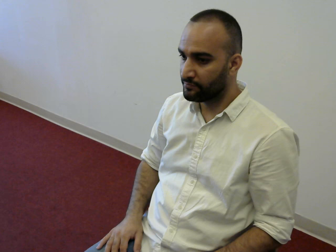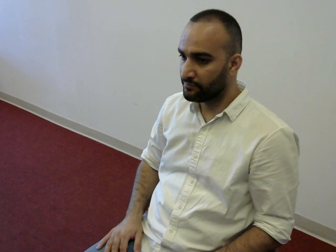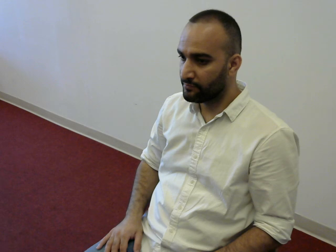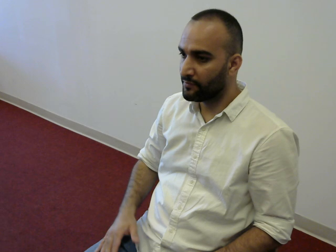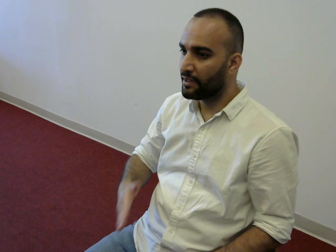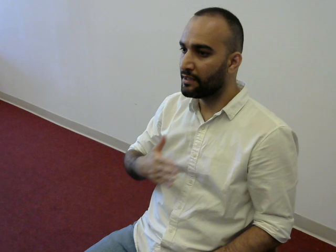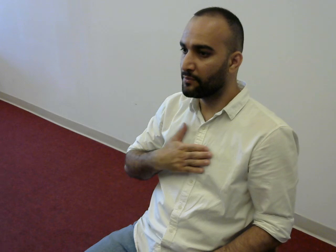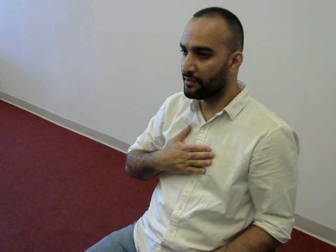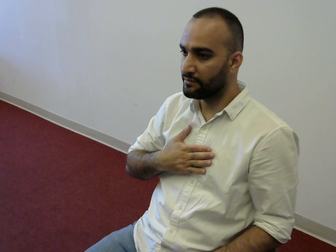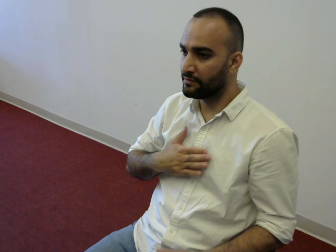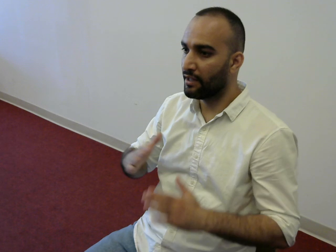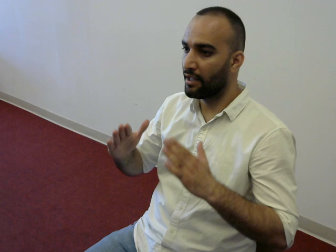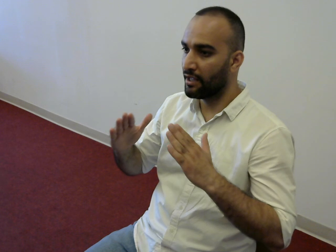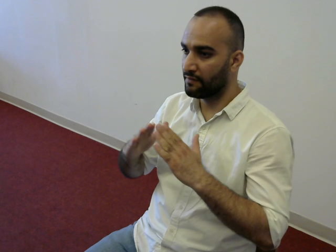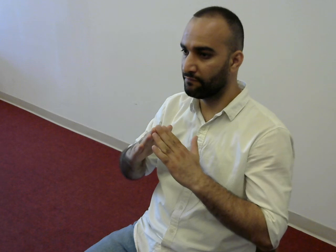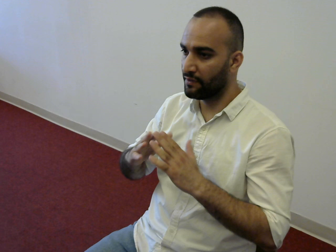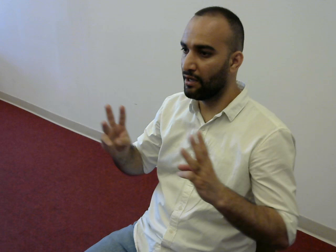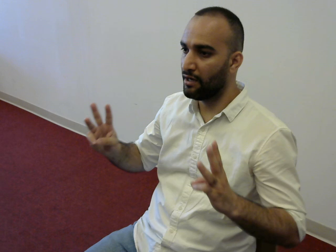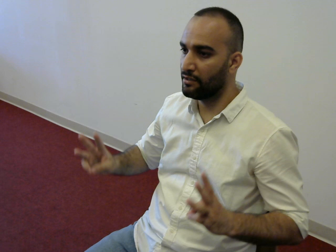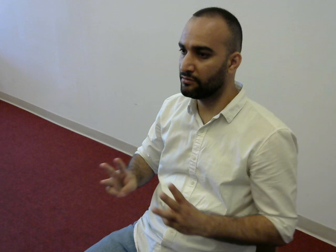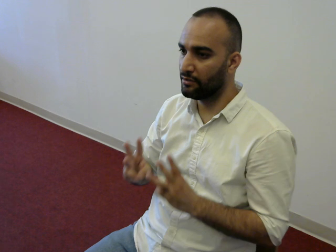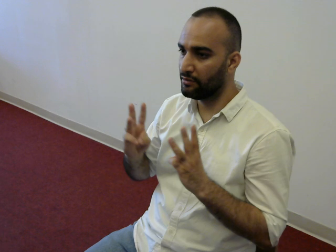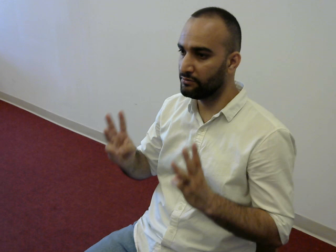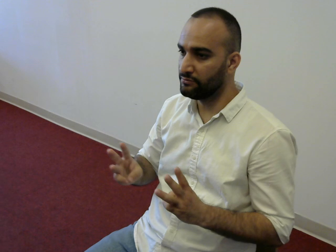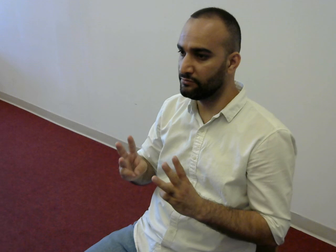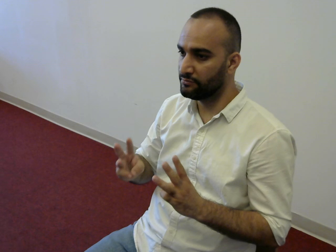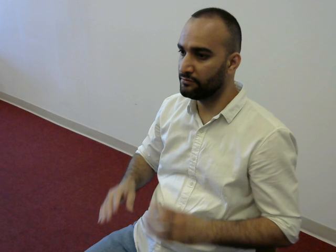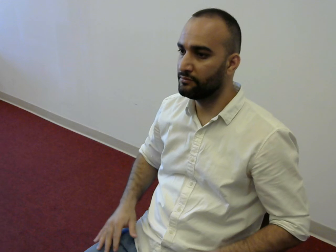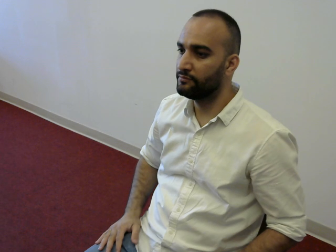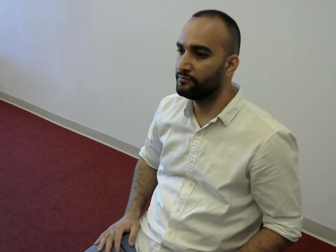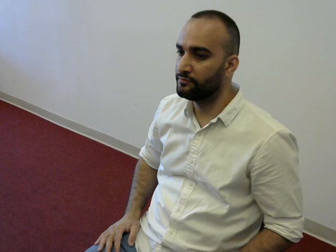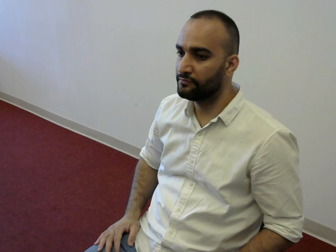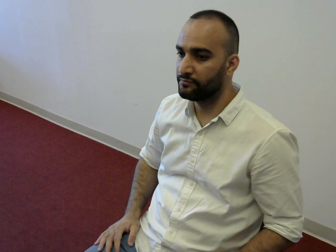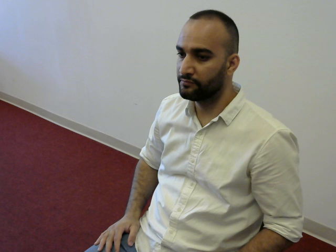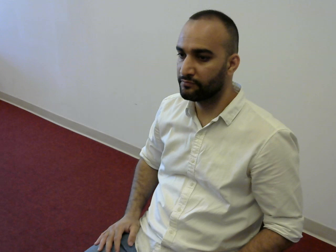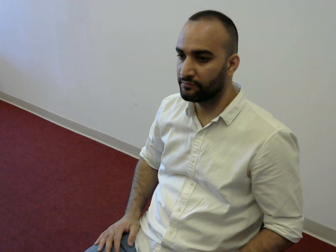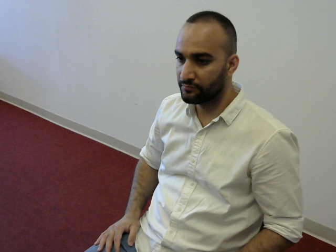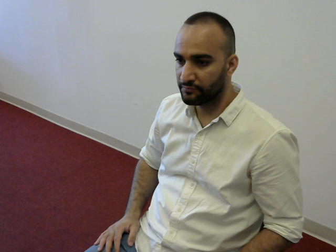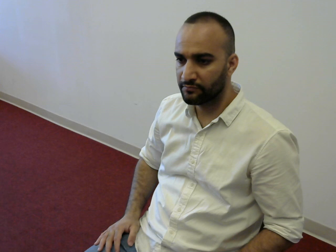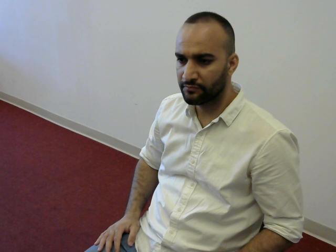Bizim evizim yanır